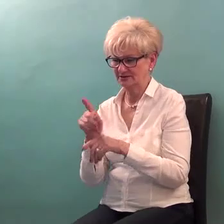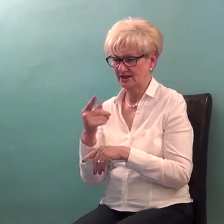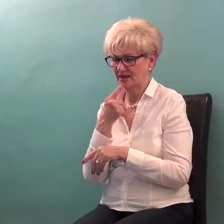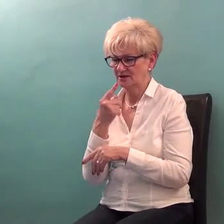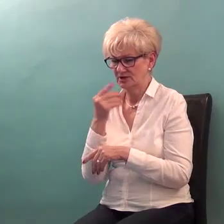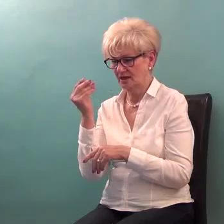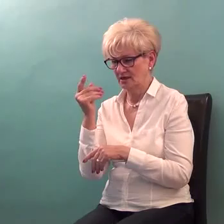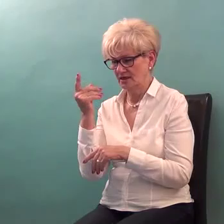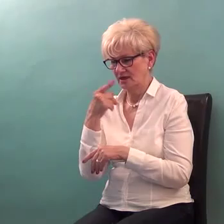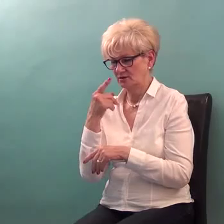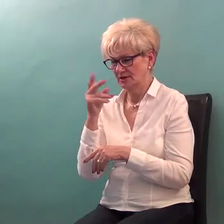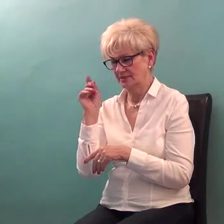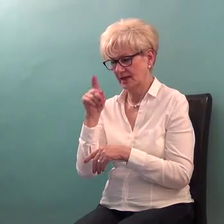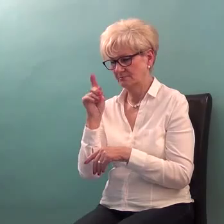Na język niemiecki.